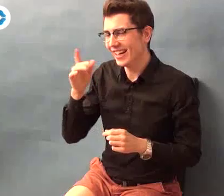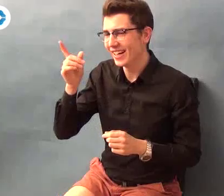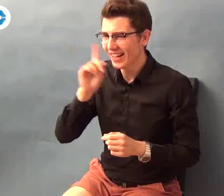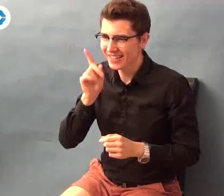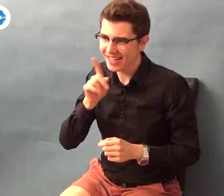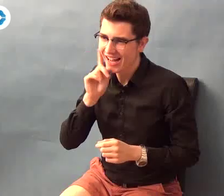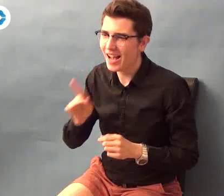Na głowie jelenia siedzi chłopiec.